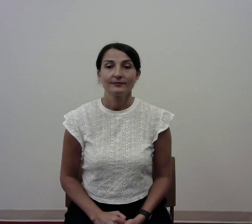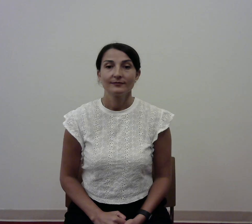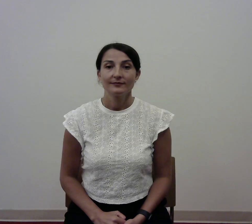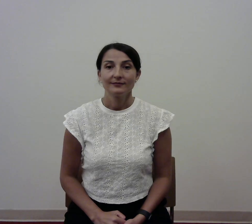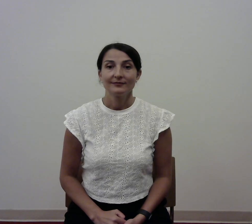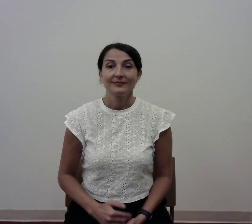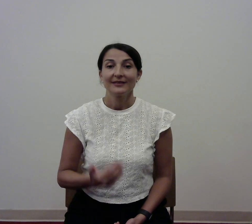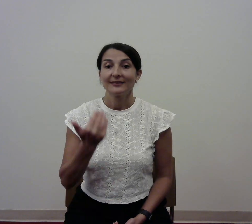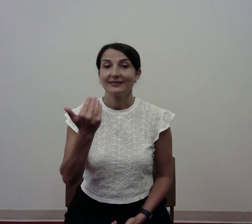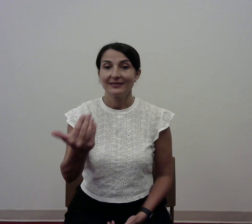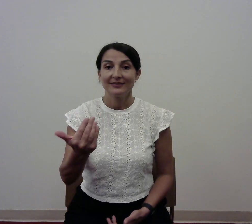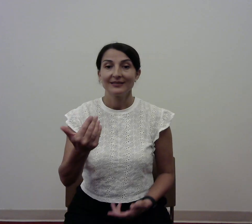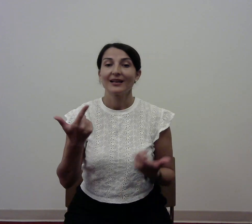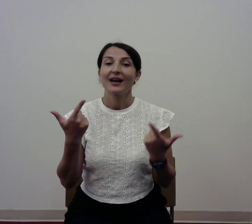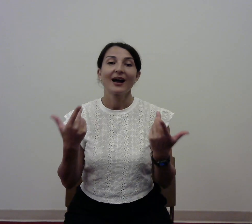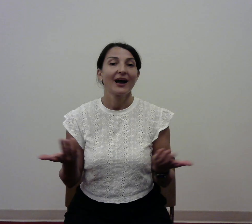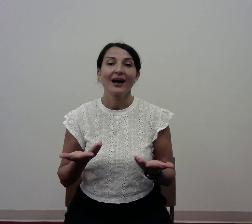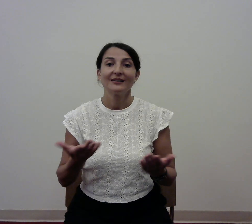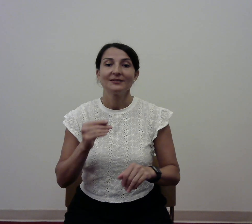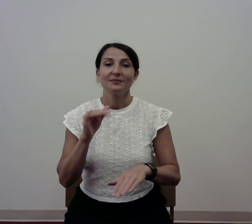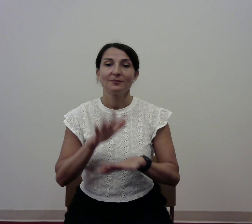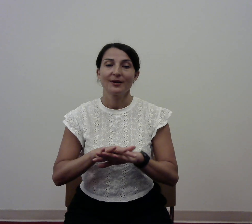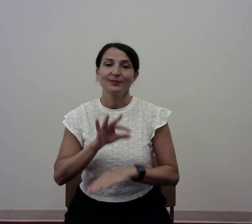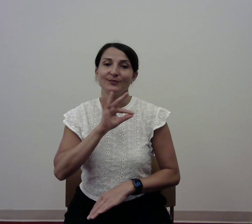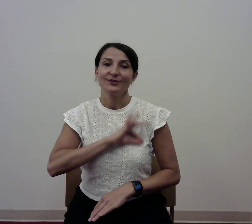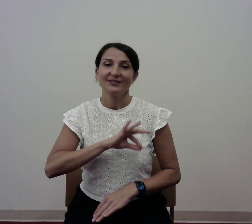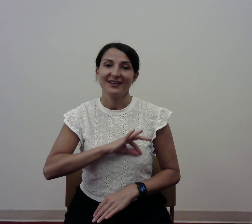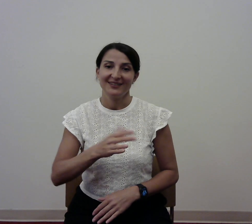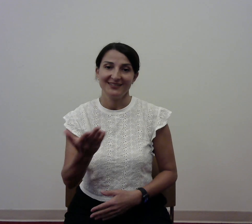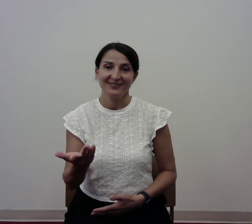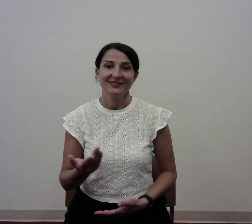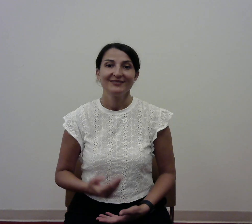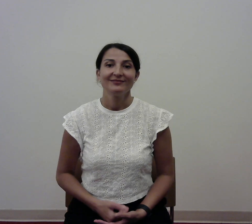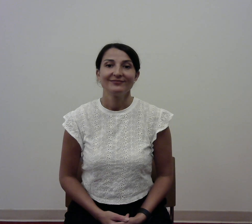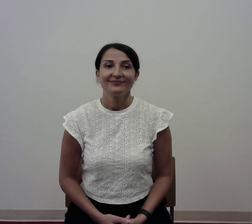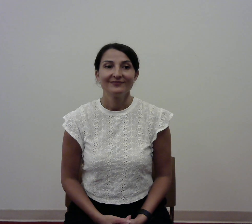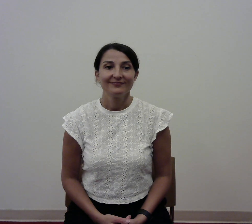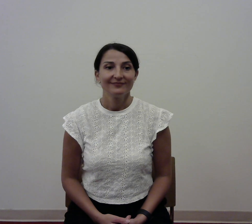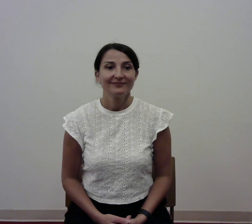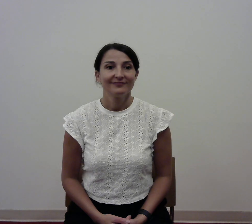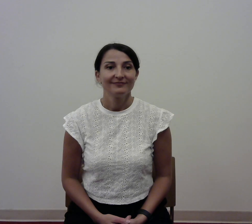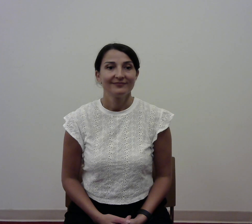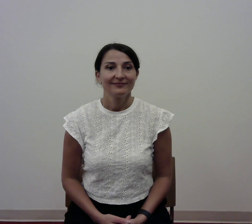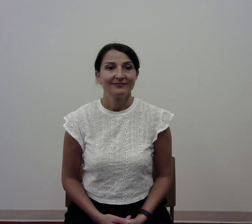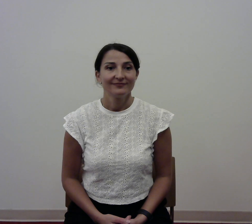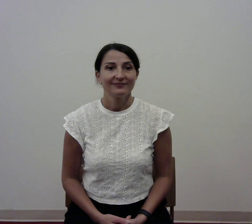Siz hansı bankın müştərisisiniz?